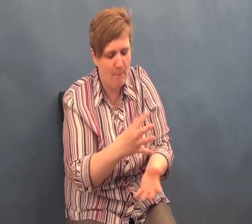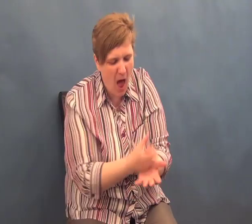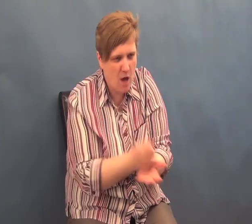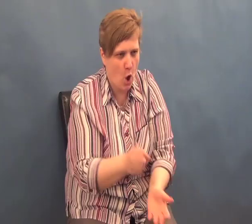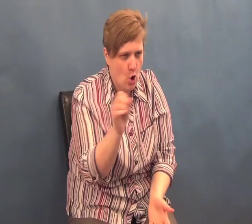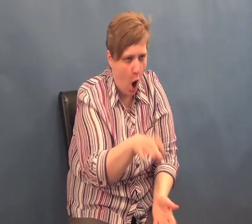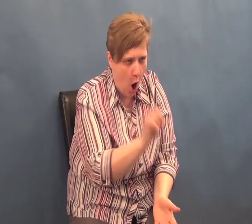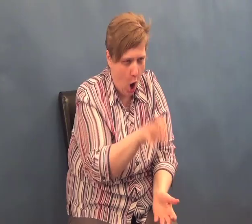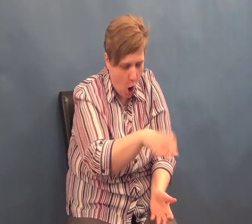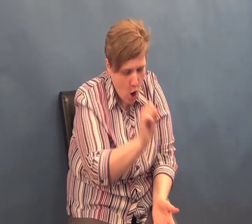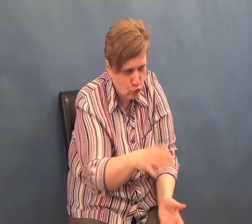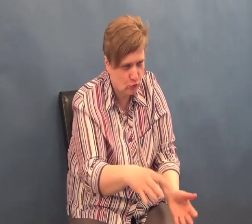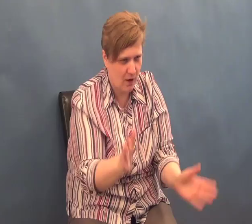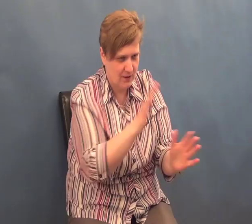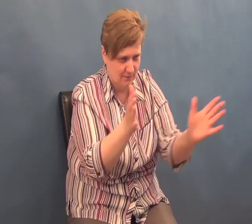Wrzucają je do kosza.